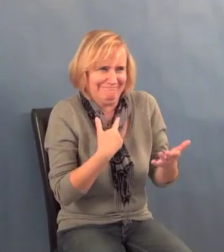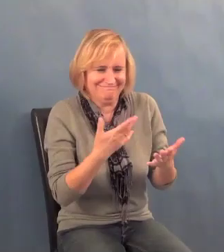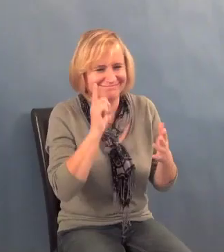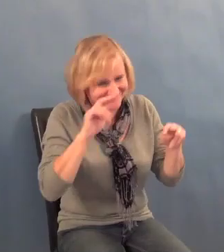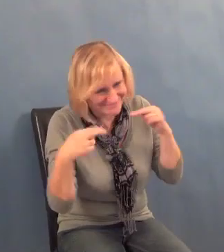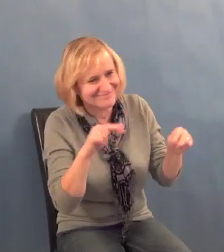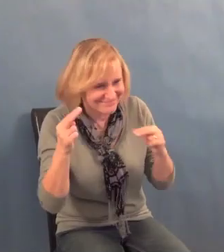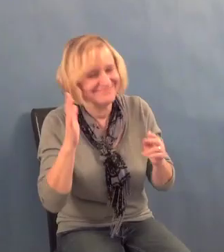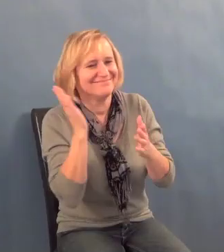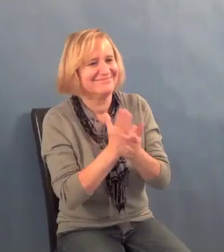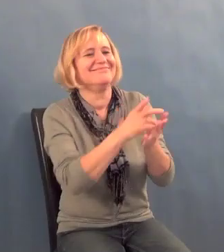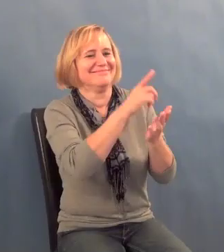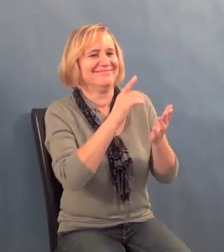Mężczyzna już skończył jeść.